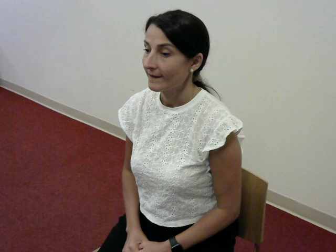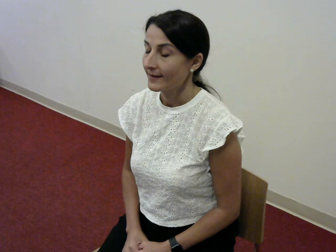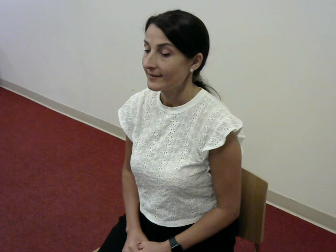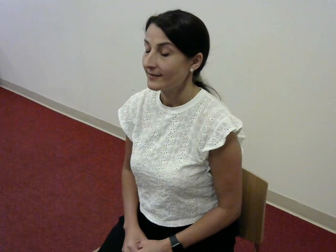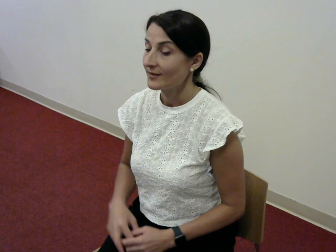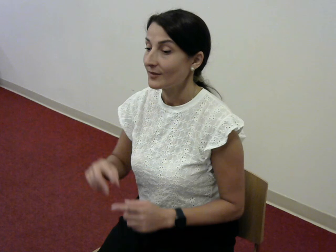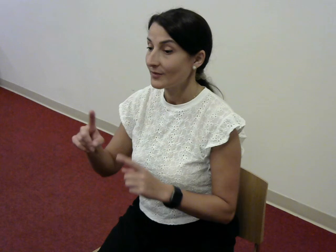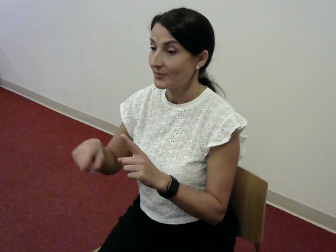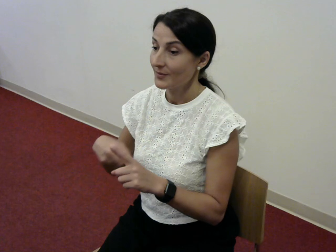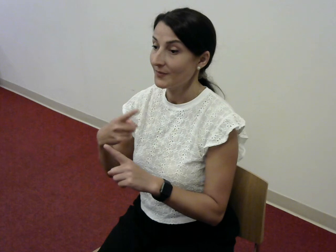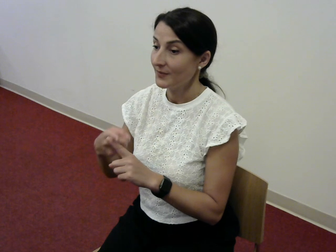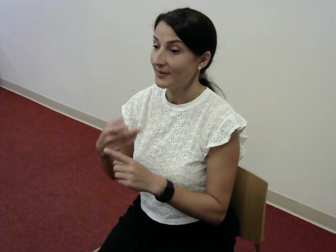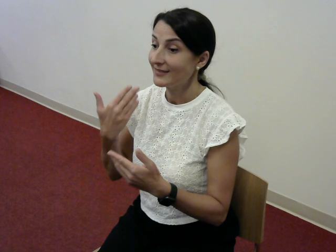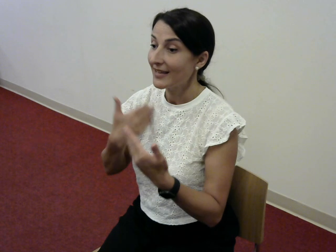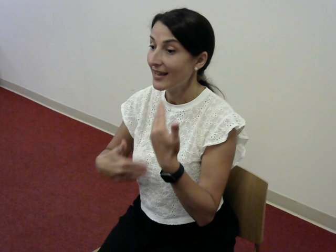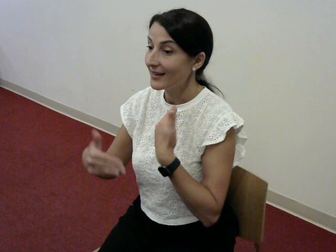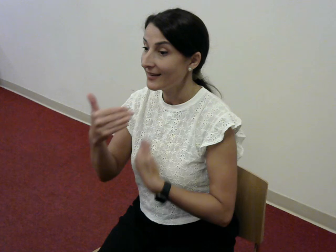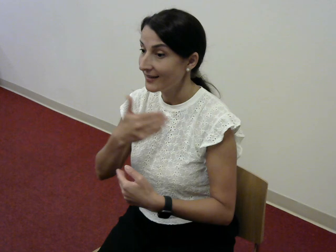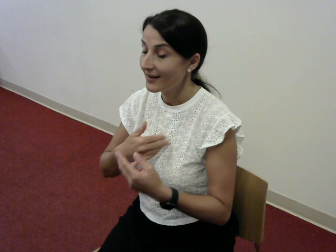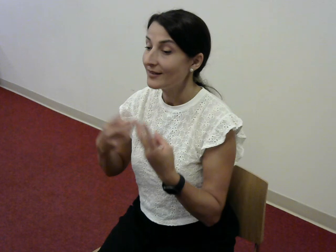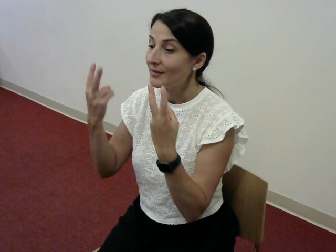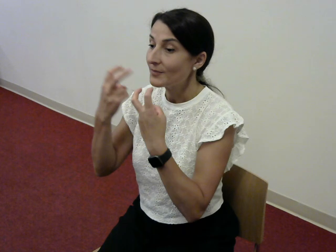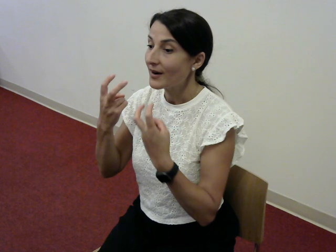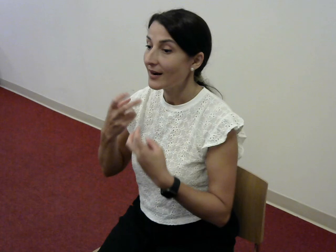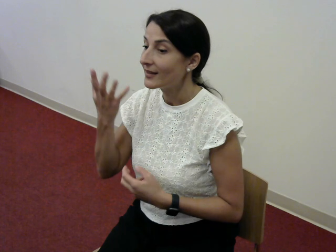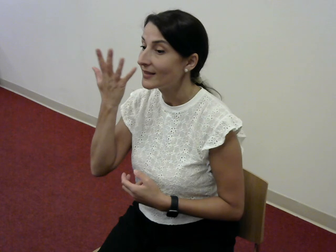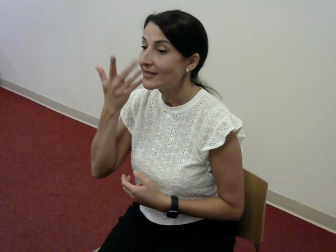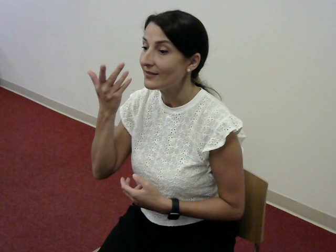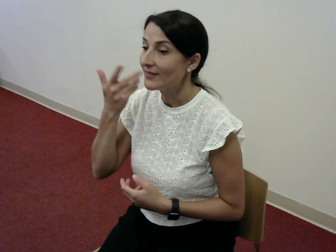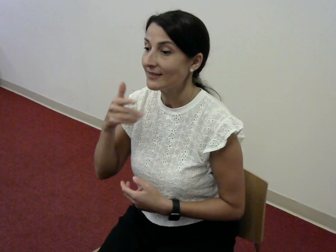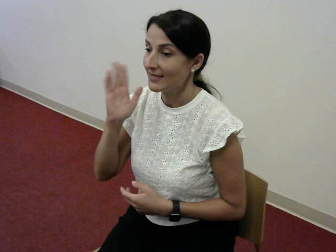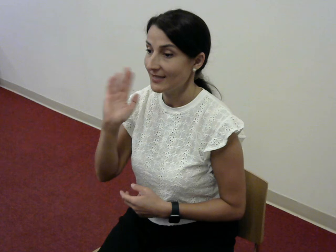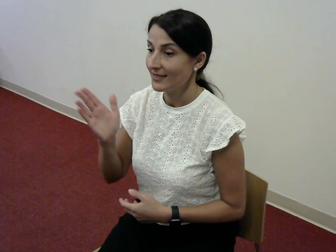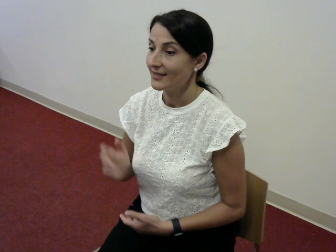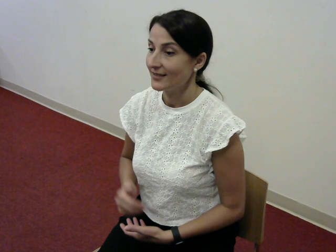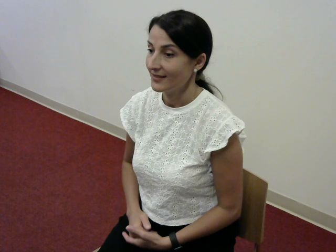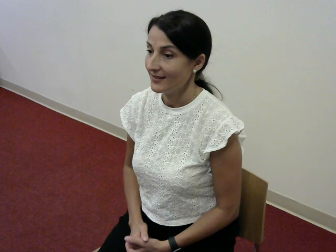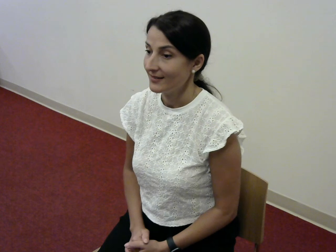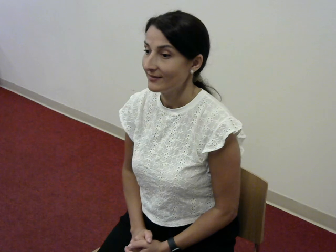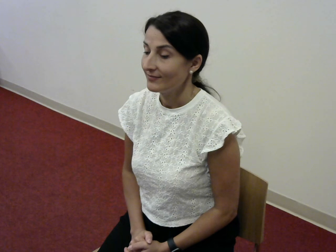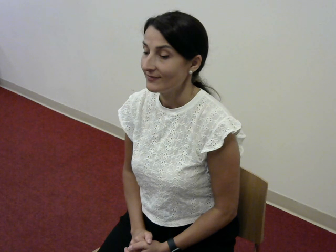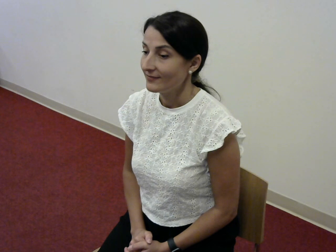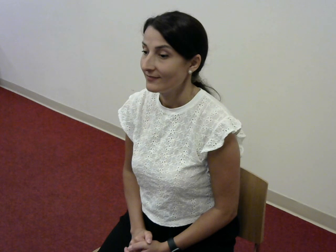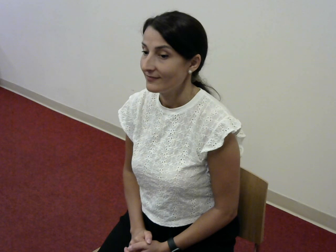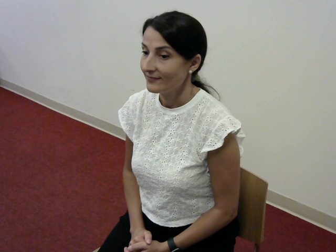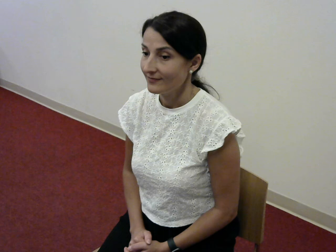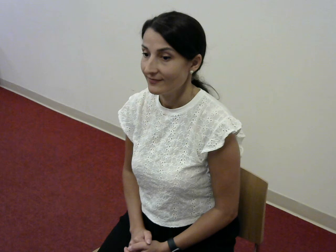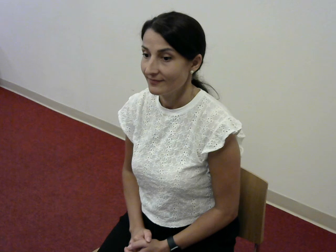Növbəti əlillik müayinəsi nə zaman keçiriləcək?